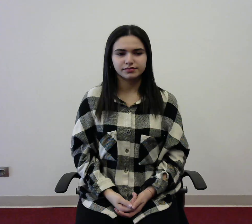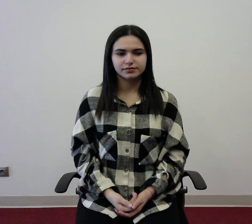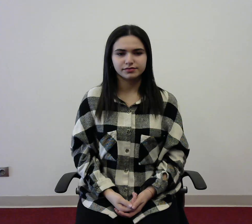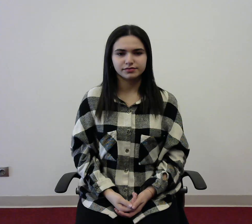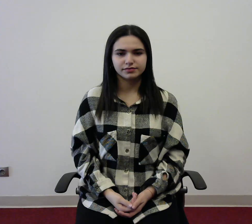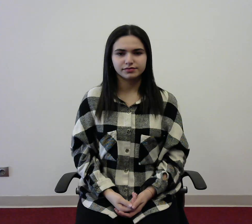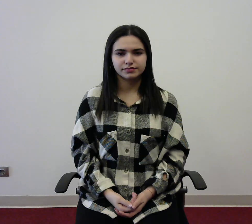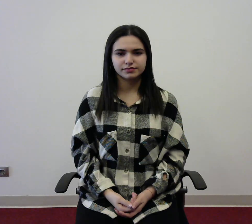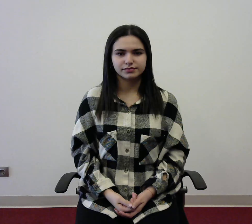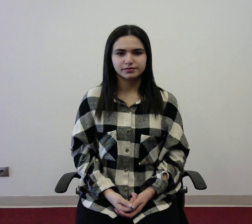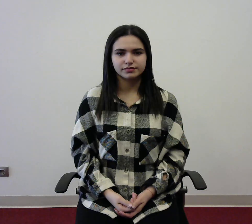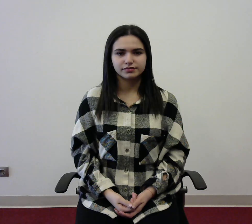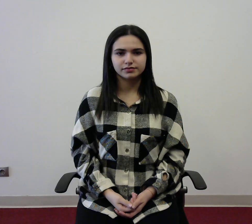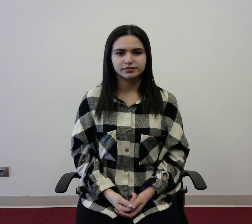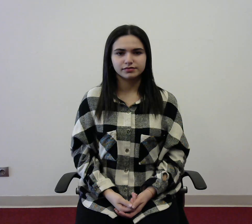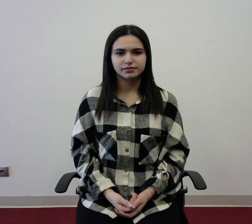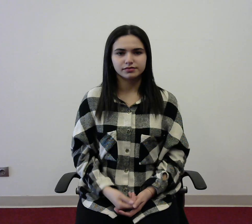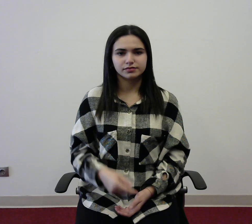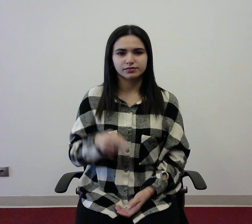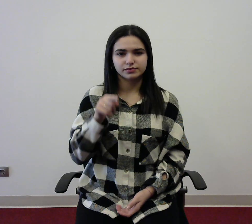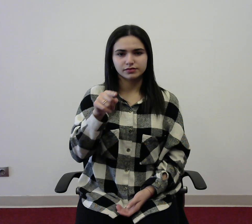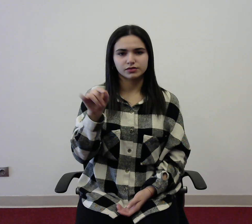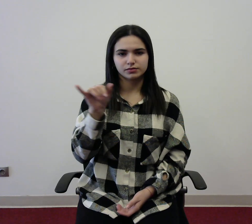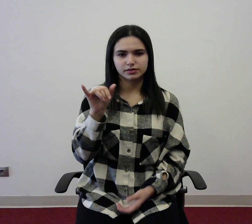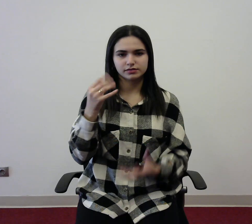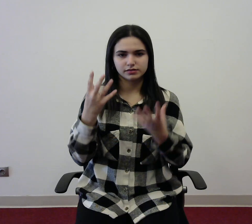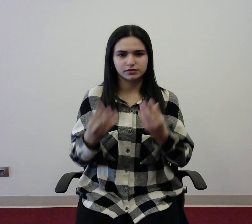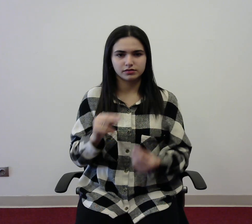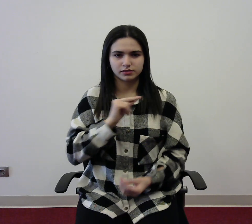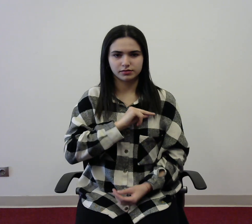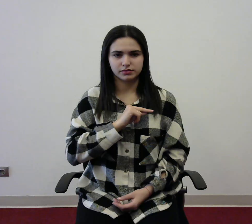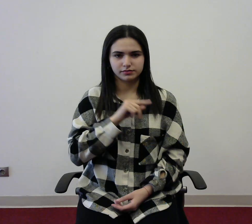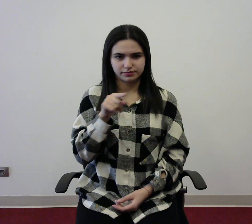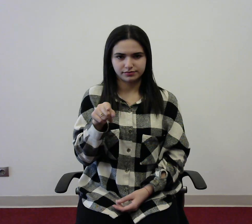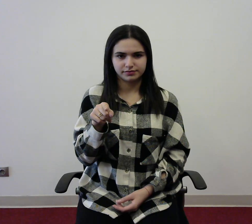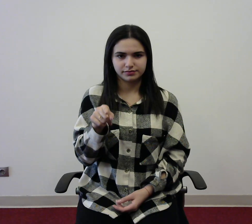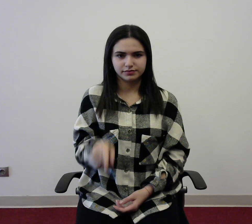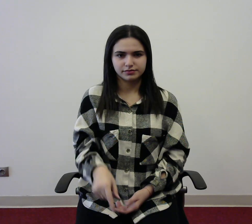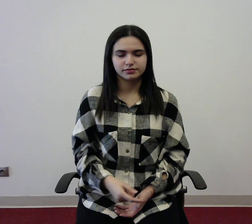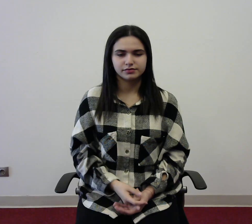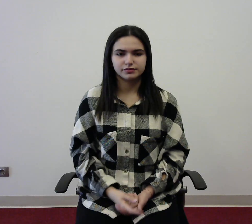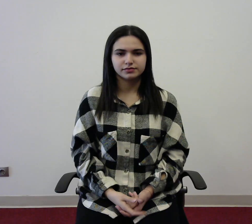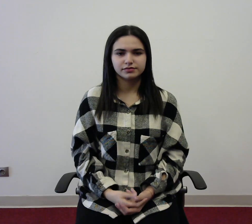Sən şənbə günü işləyirsən?